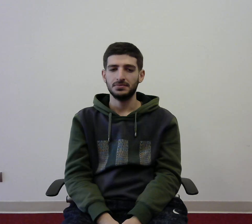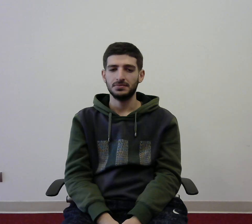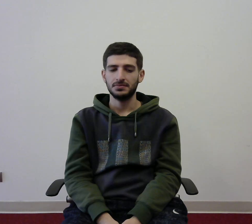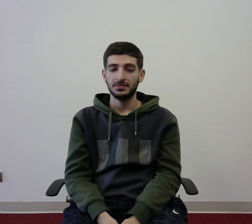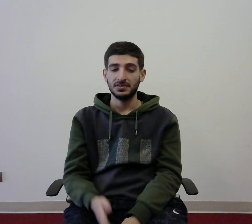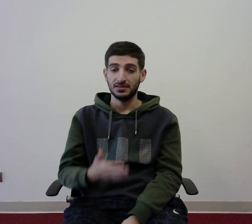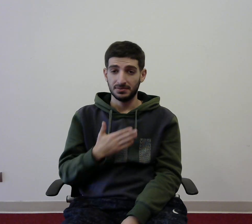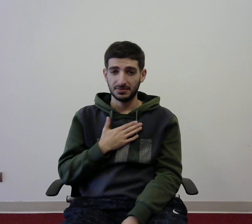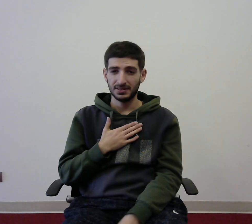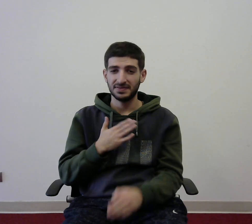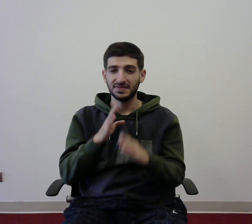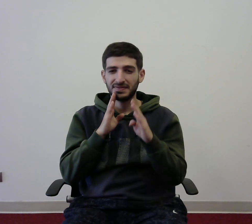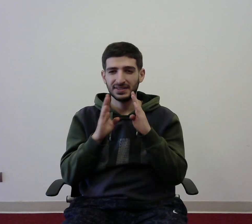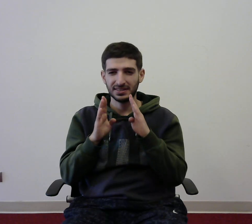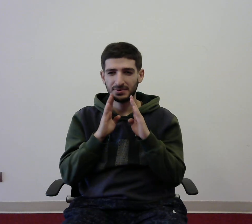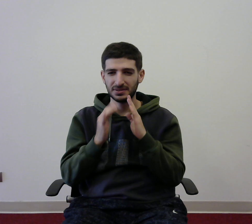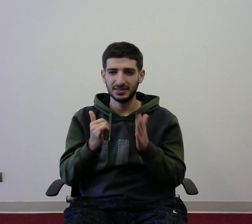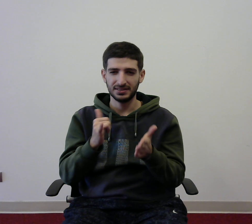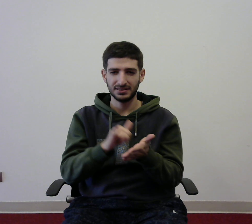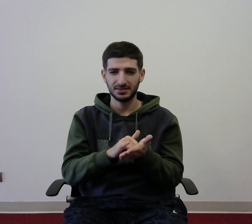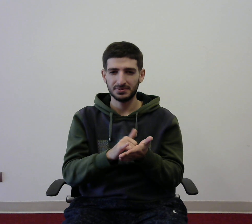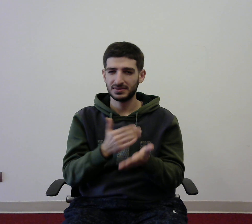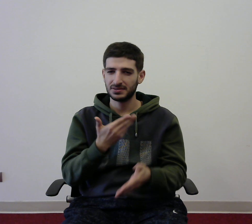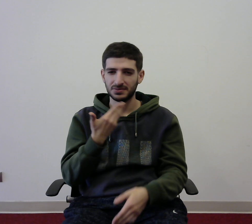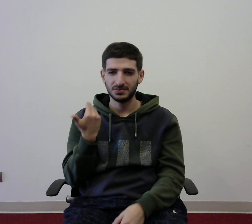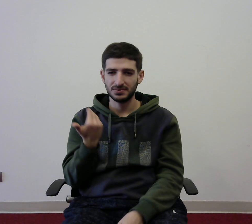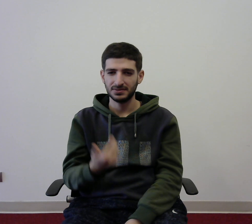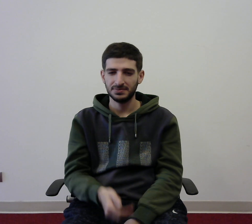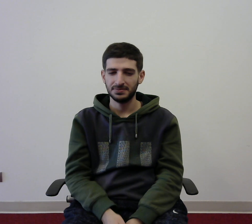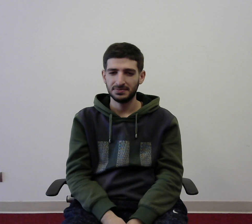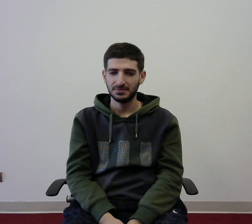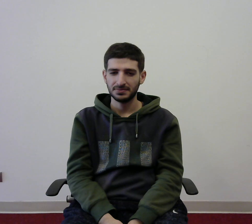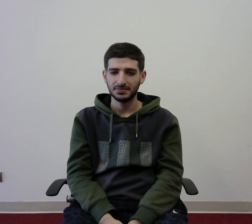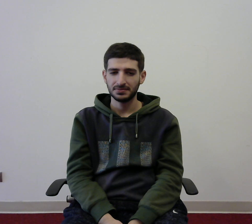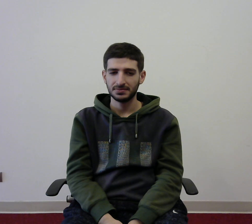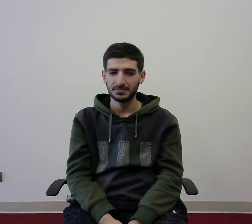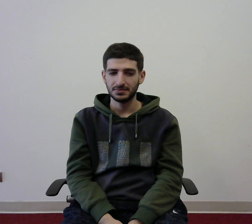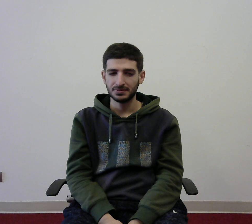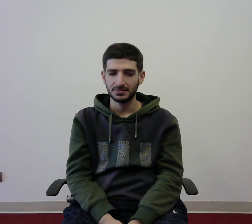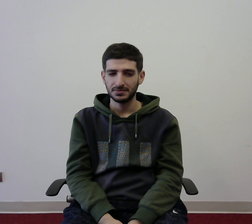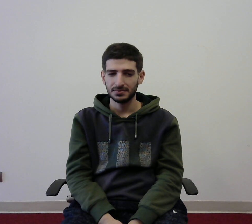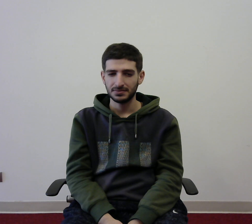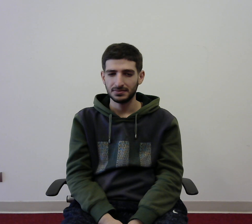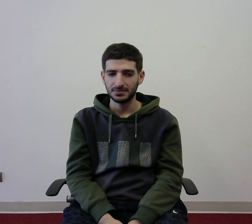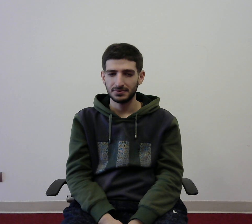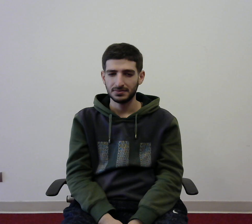Mənim Facebook hesabım yoxdur